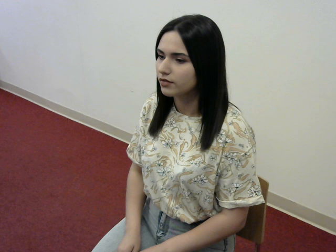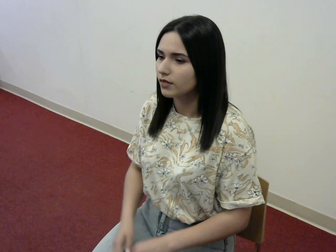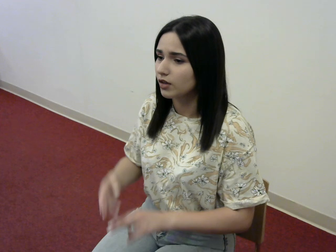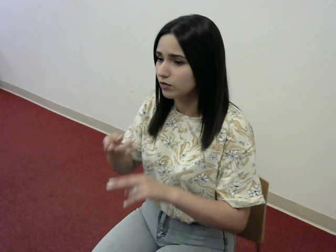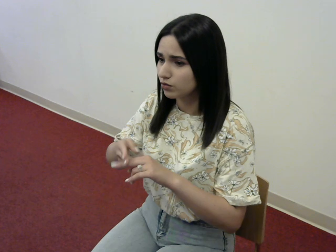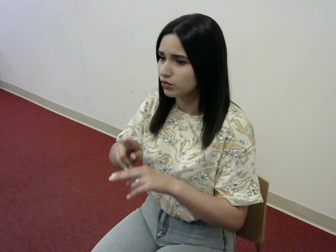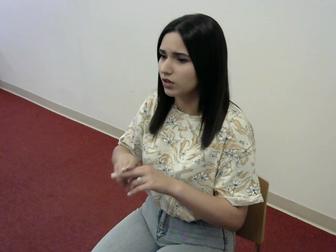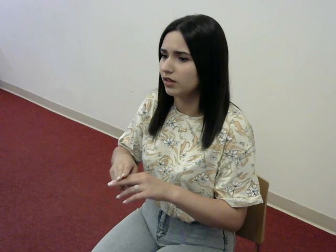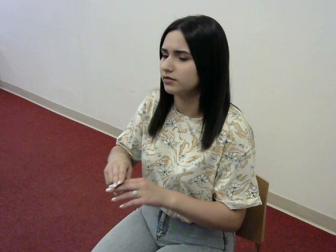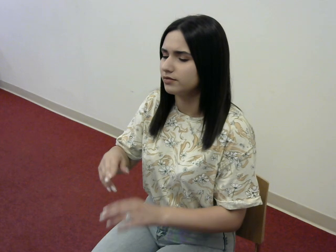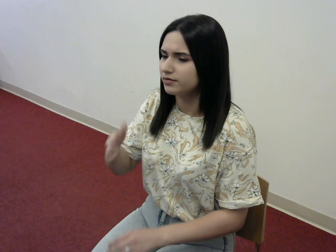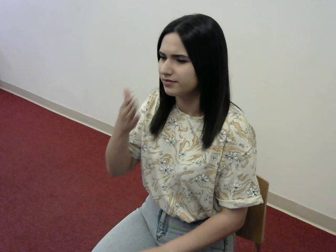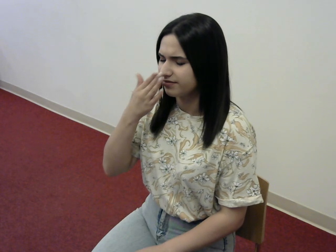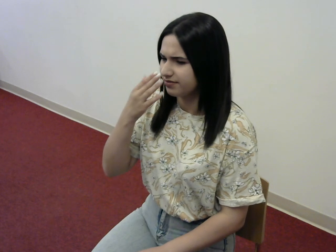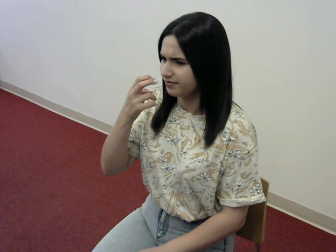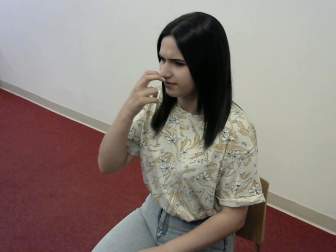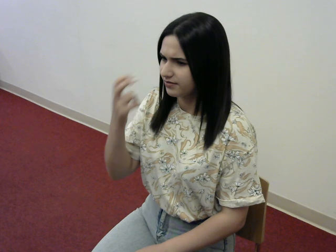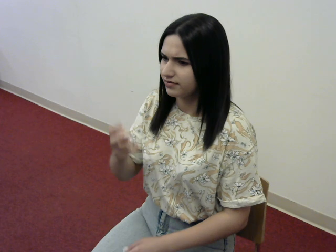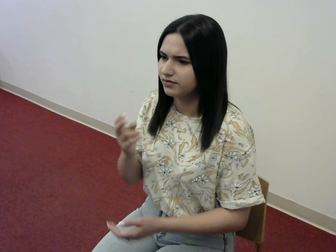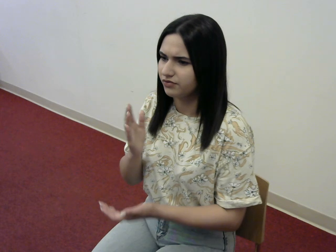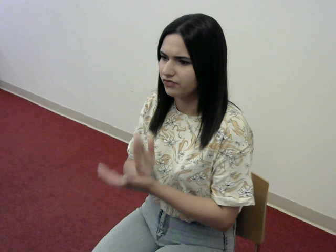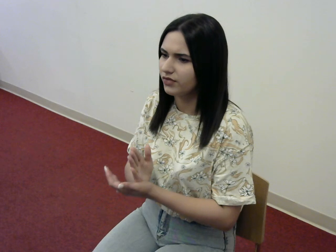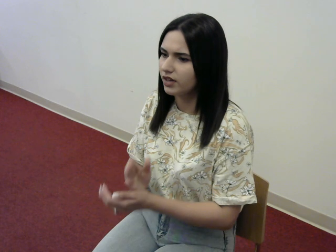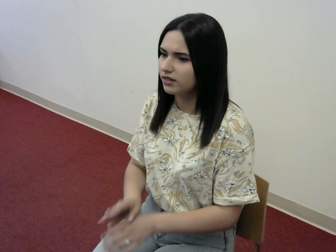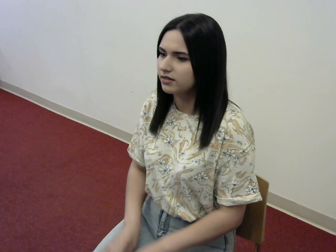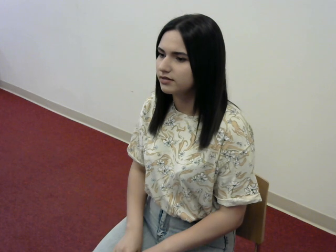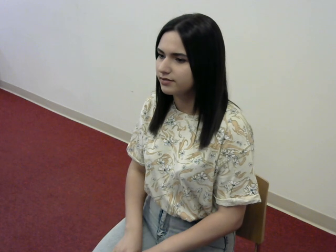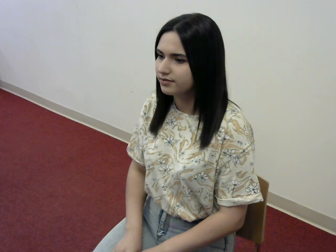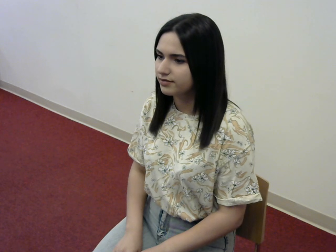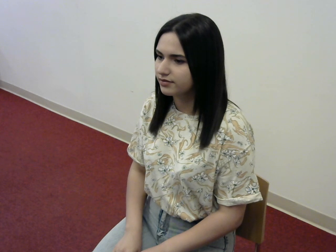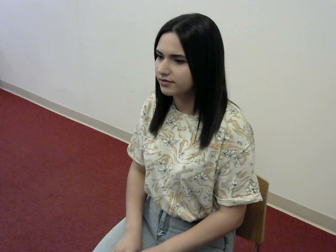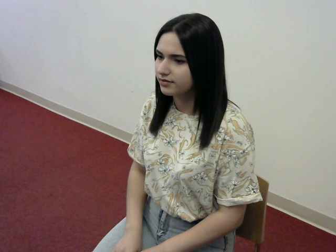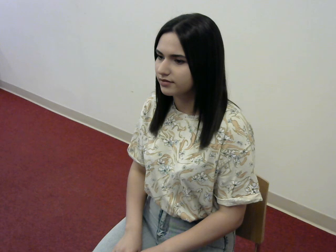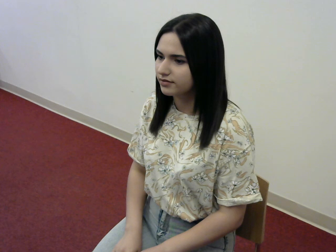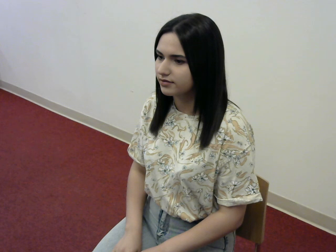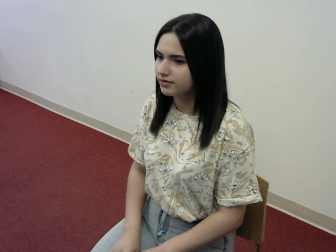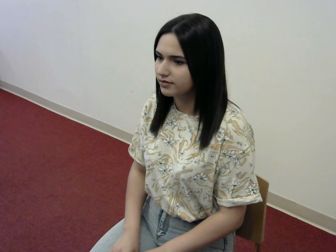Burda qəribə qoxu var